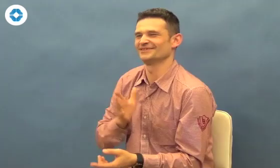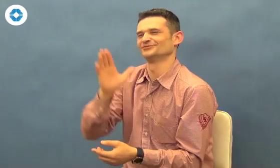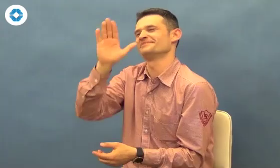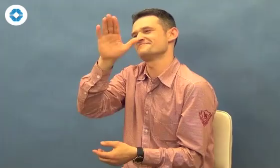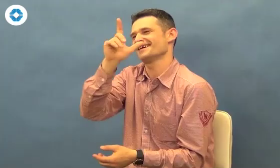Machają na pożegnanie.